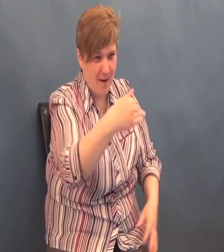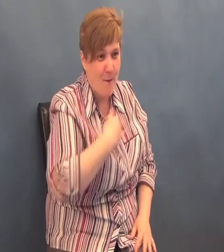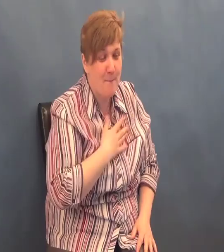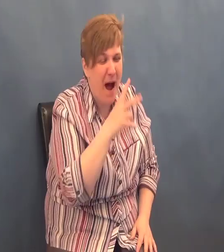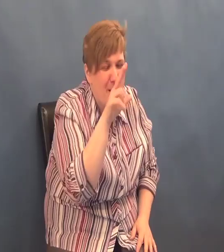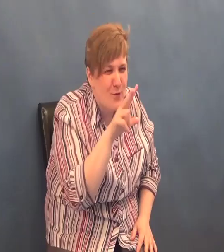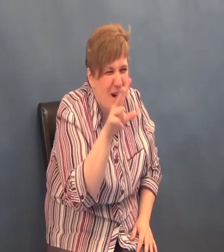Mam trzy godziny wolne!